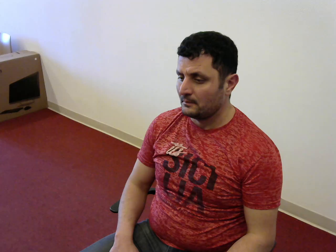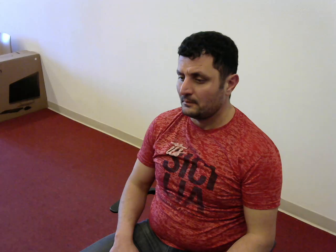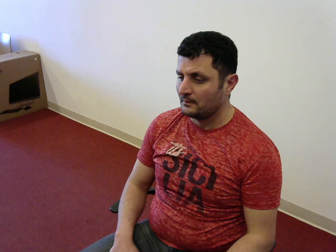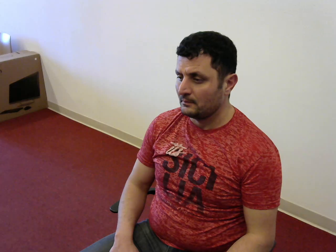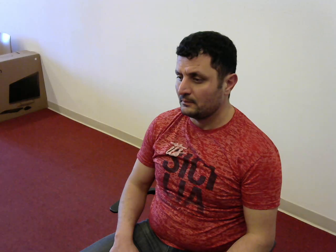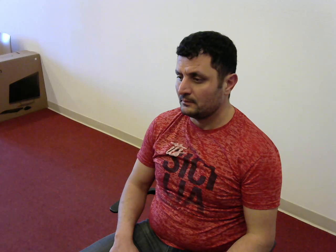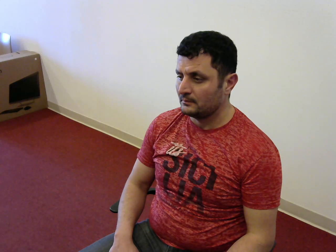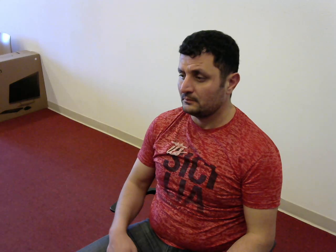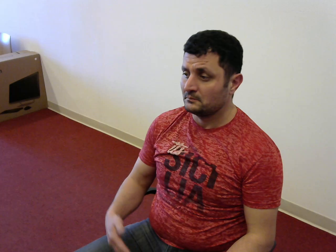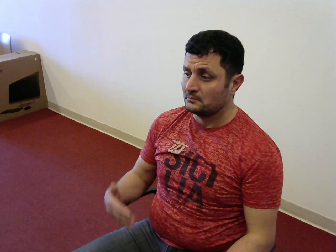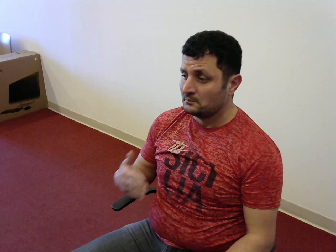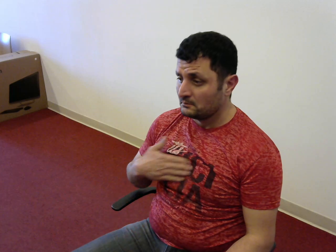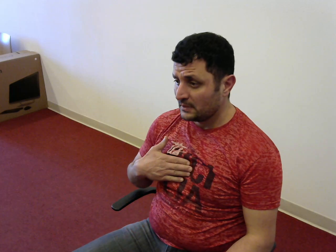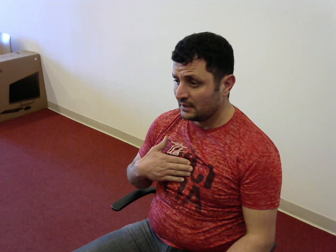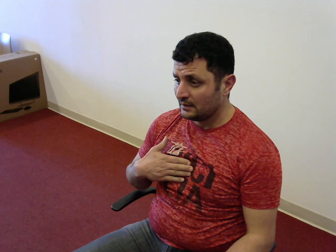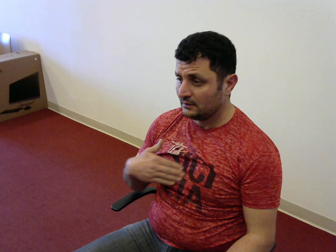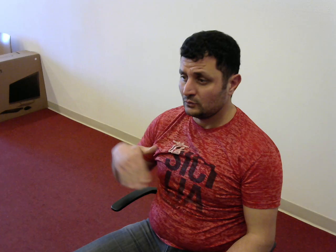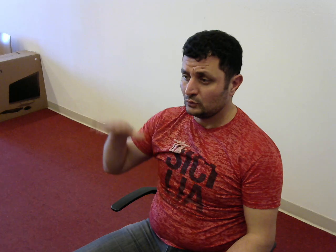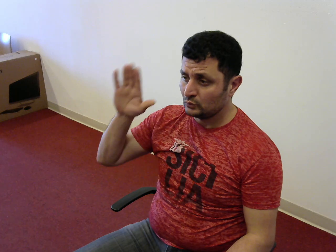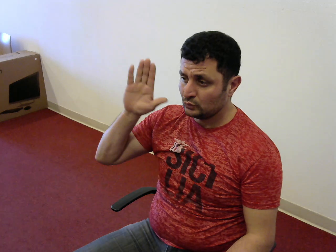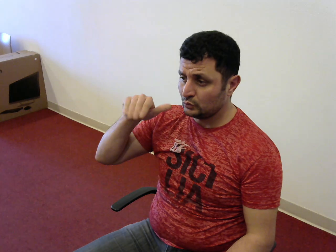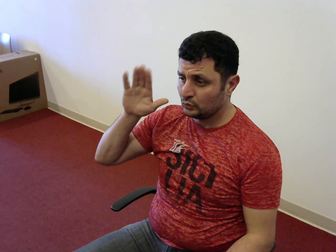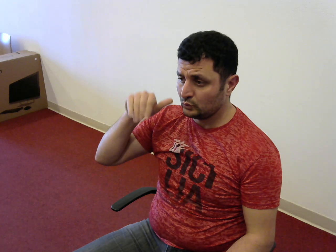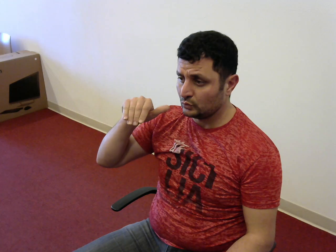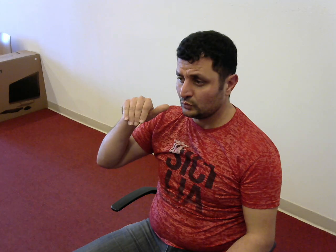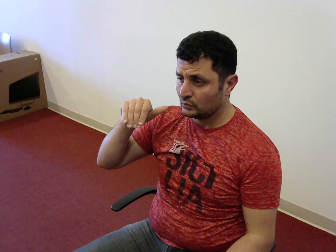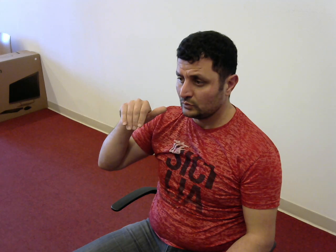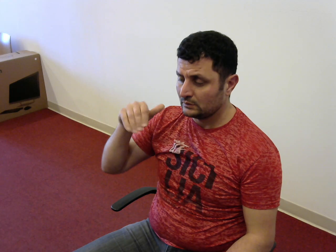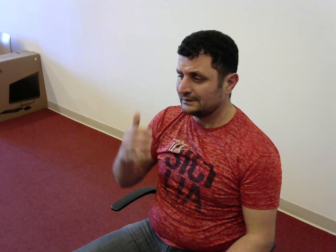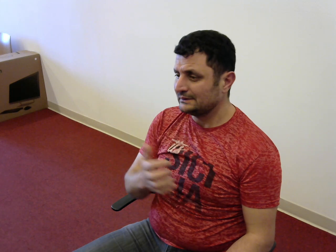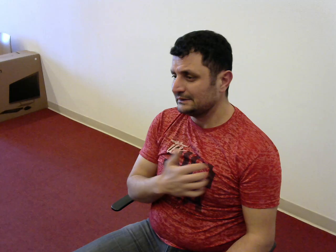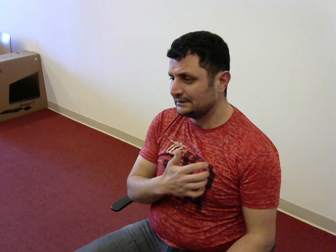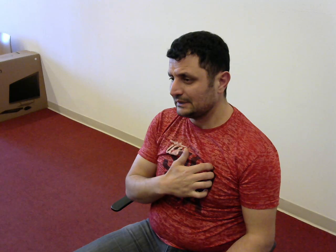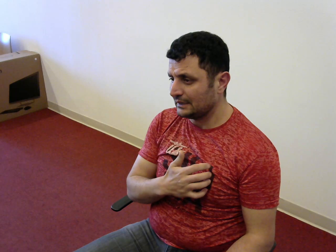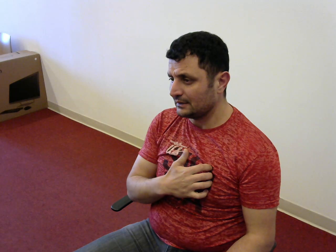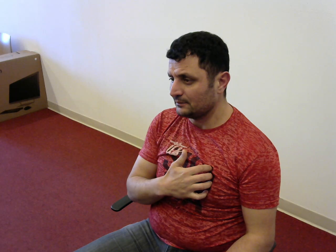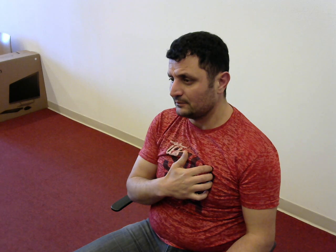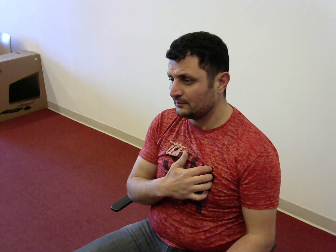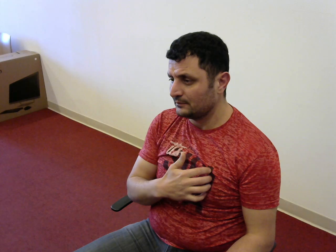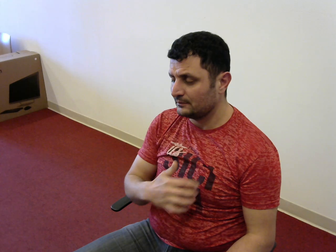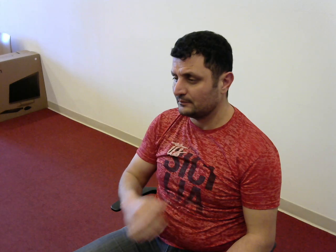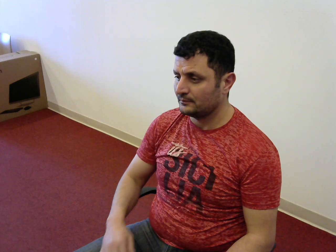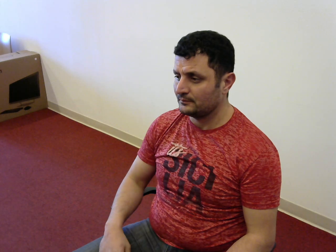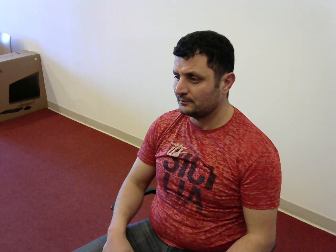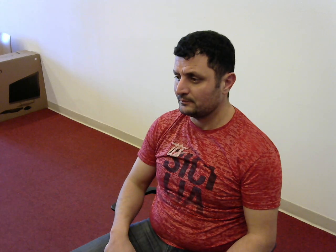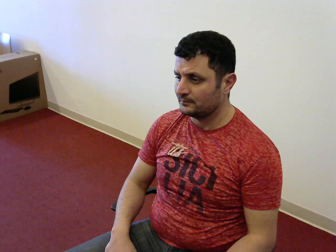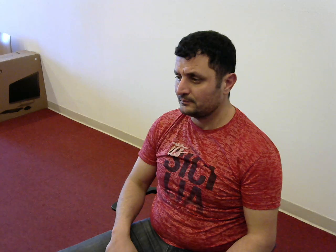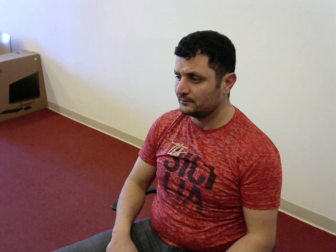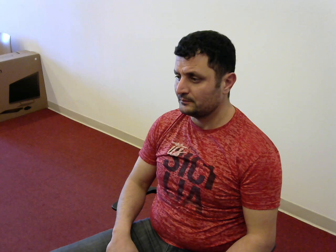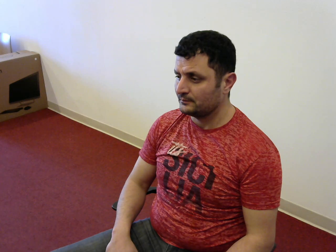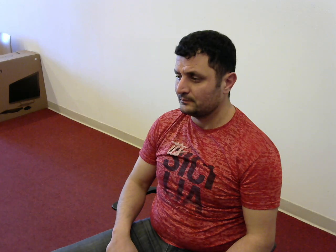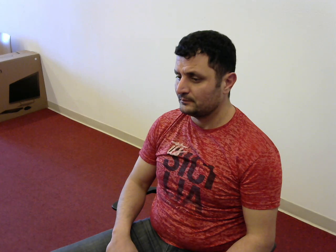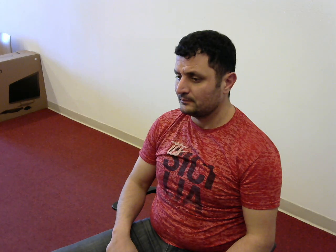Mən su istəyirəm